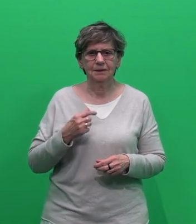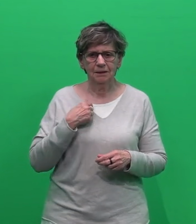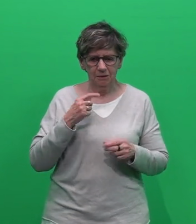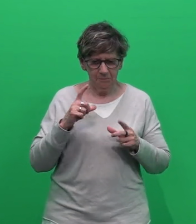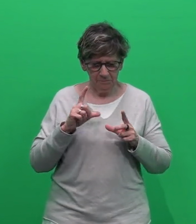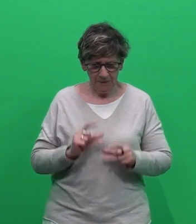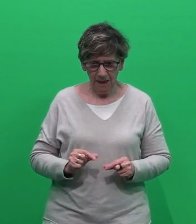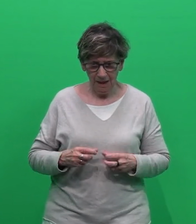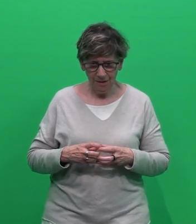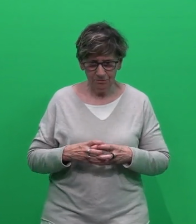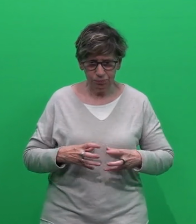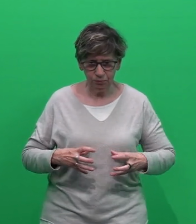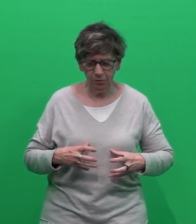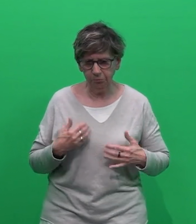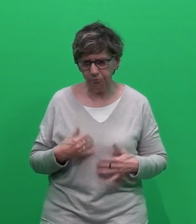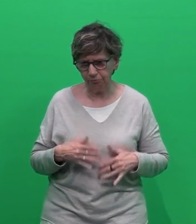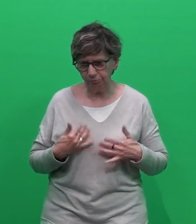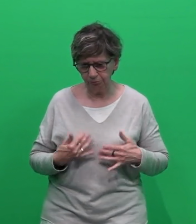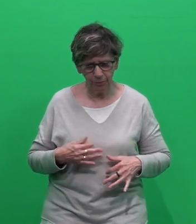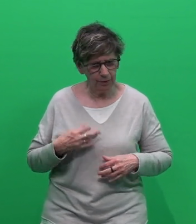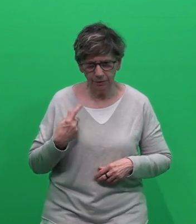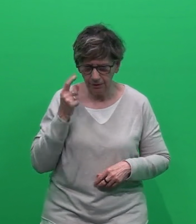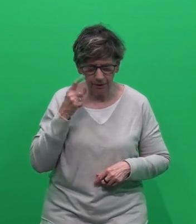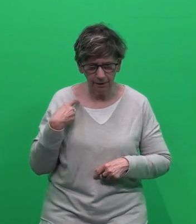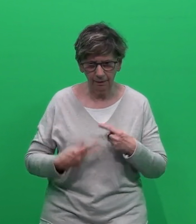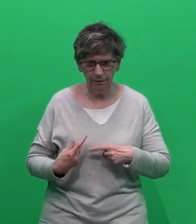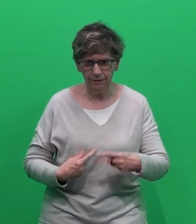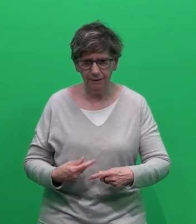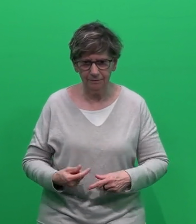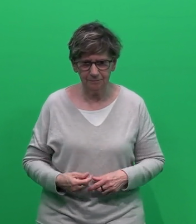Tinc les cames i peus força inflats cada dia.